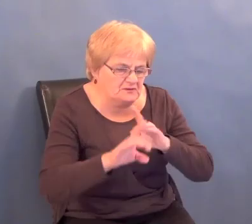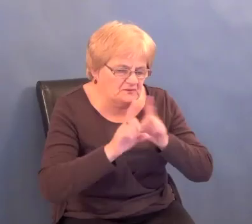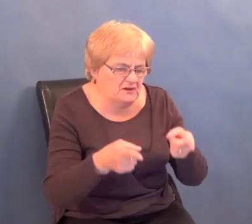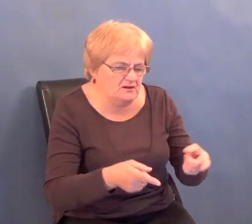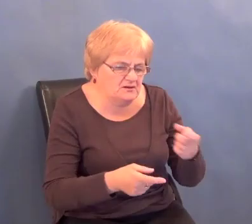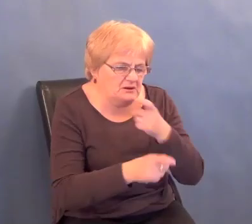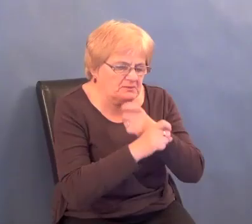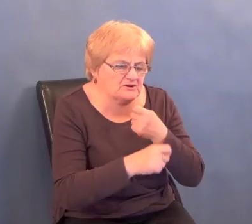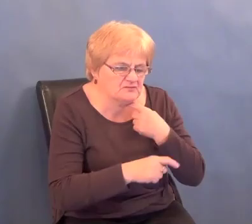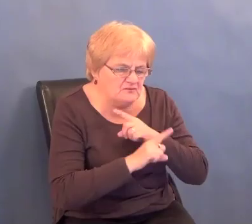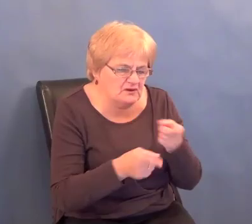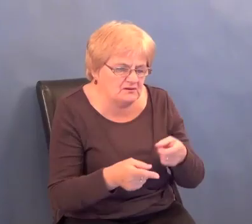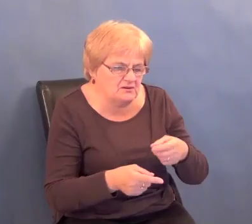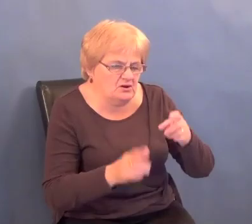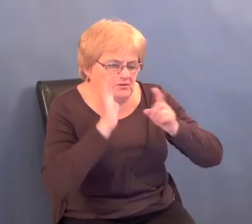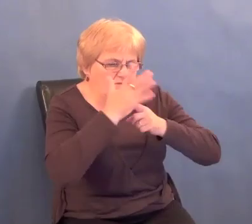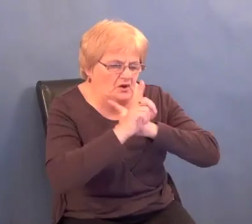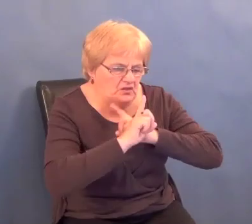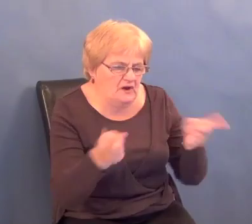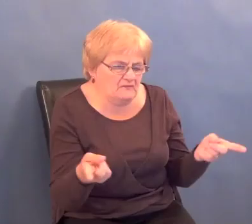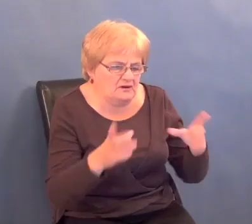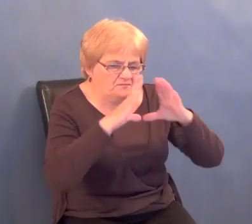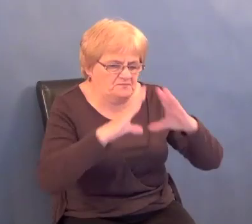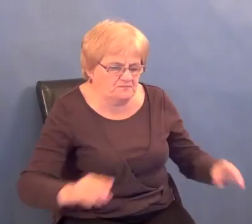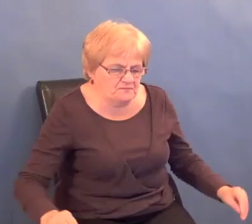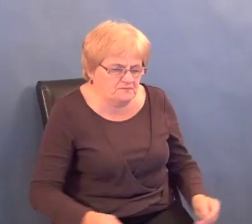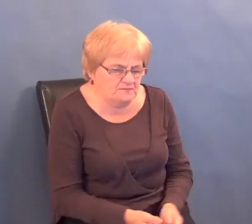W trójkątnym znaku jest wiatrak, spirytus i biegnąca osoba, czegoś z tych rzeczy nie wolno.